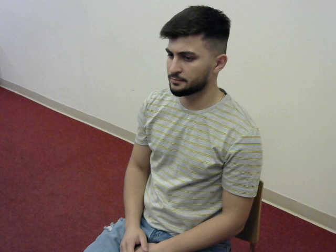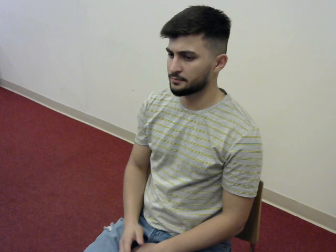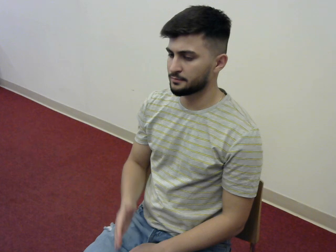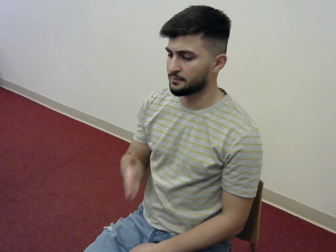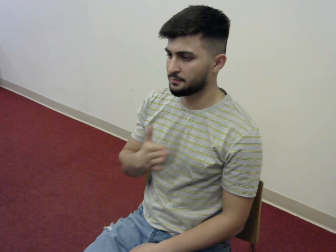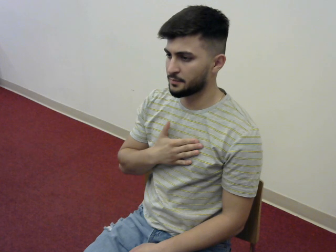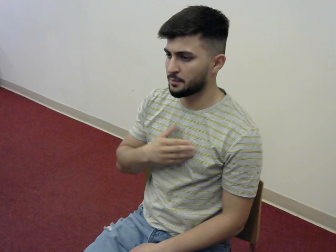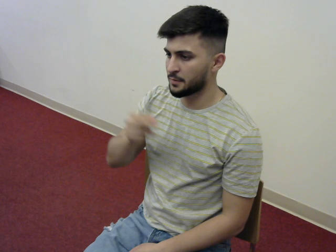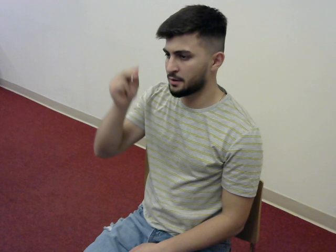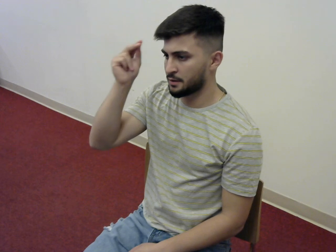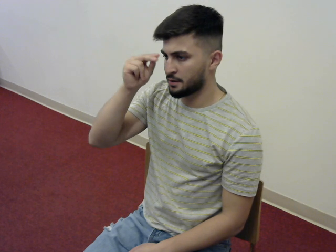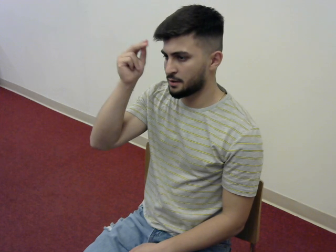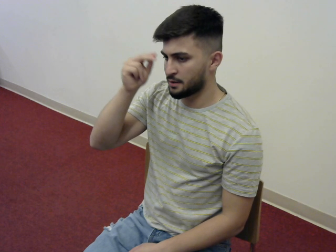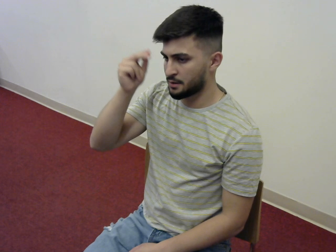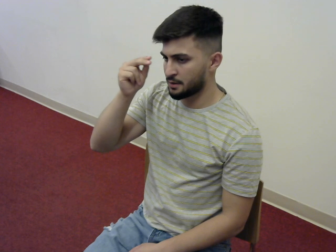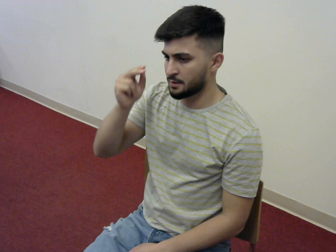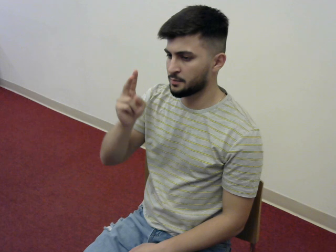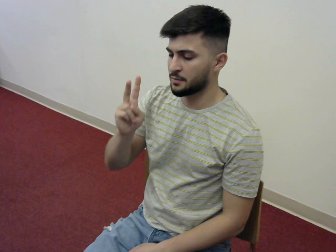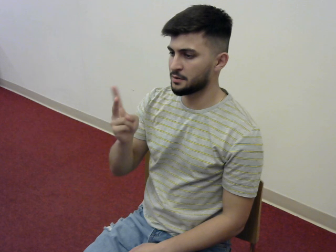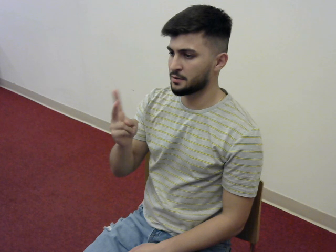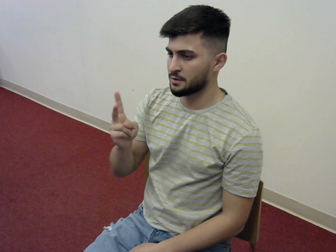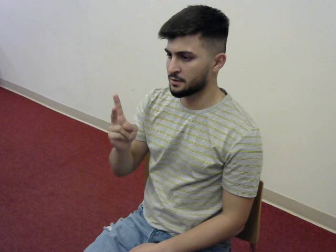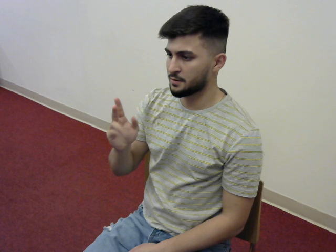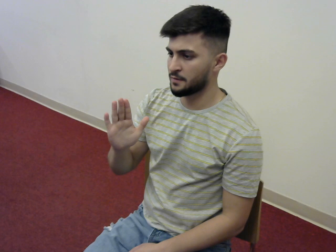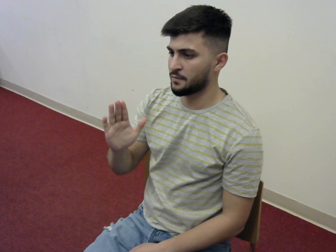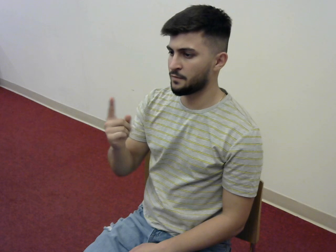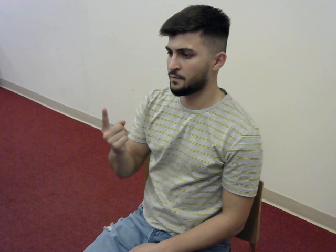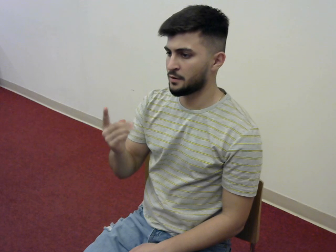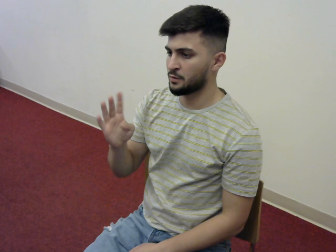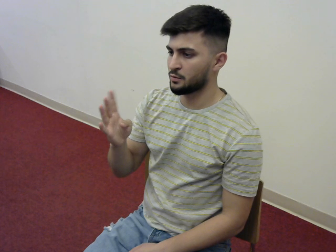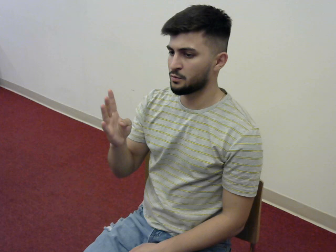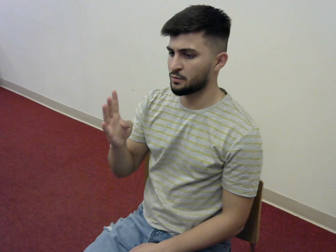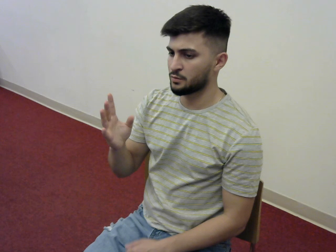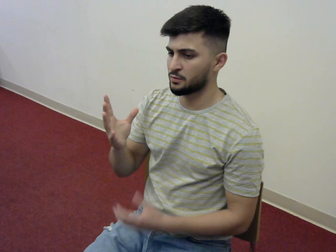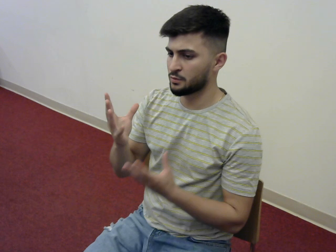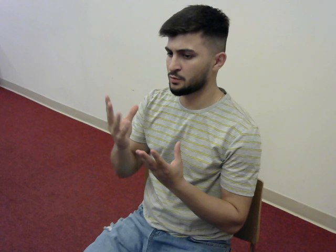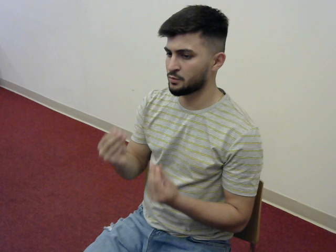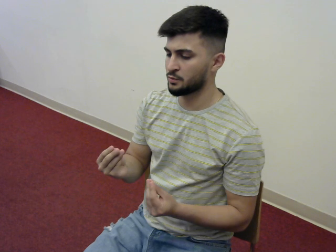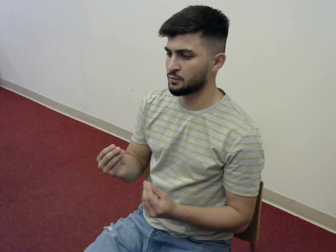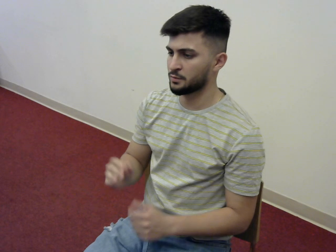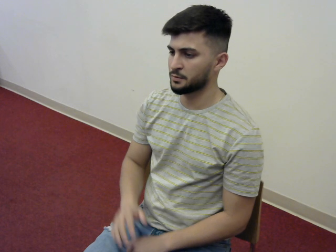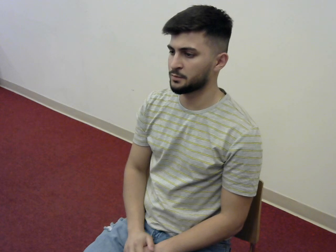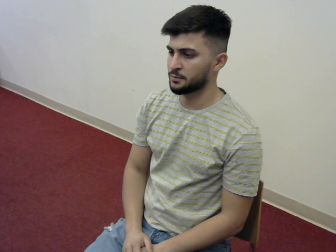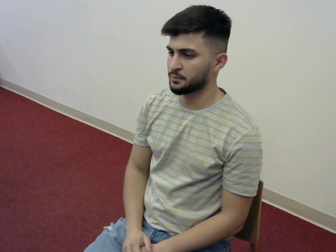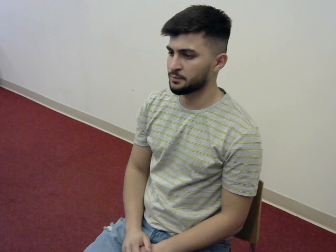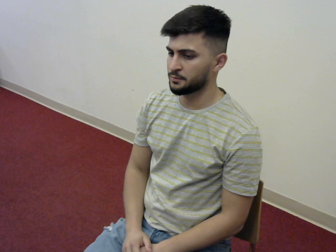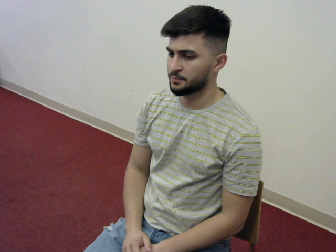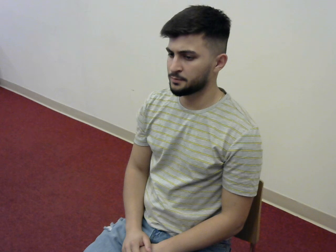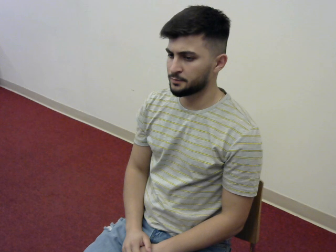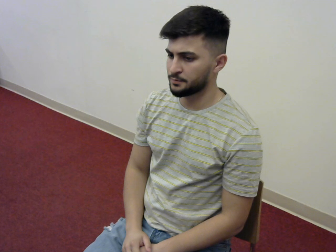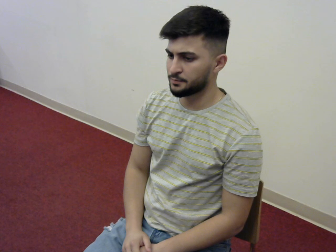Mənim dərslərim 2-ci və 4-cü günlərdir